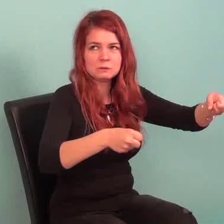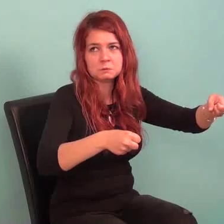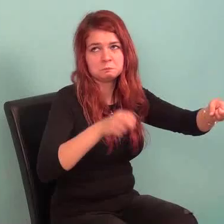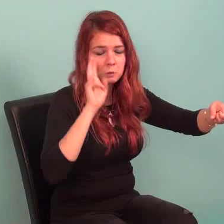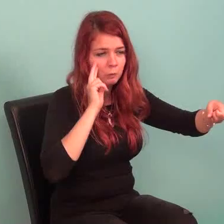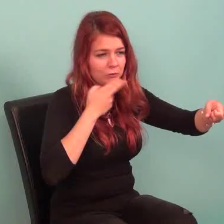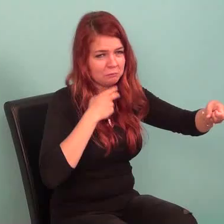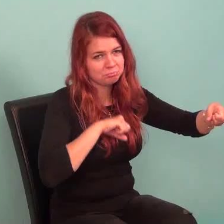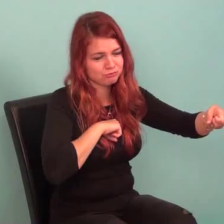Patrzy, ale ten na górze jest głuchy, super.